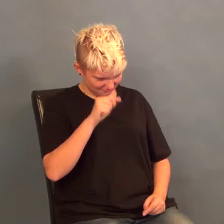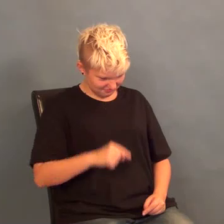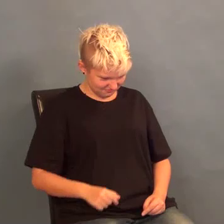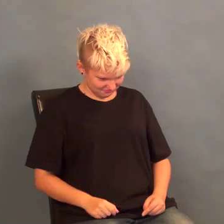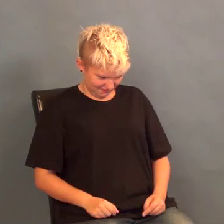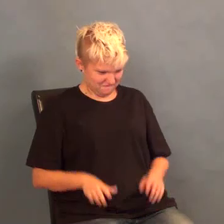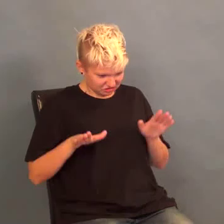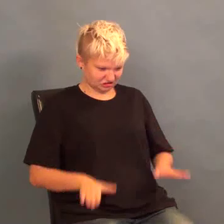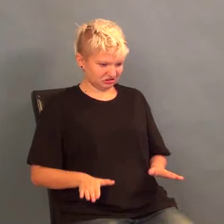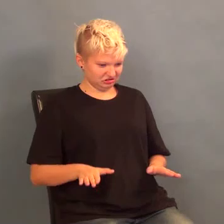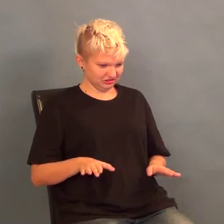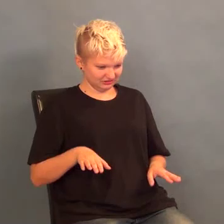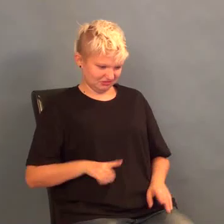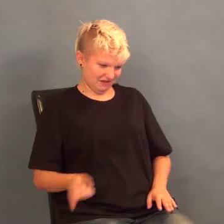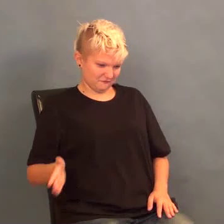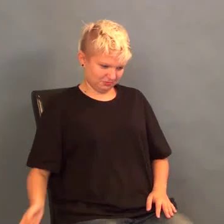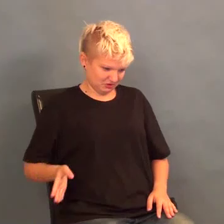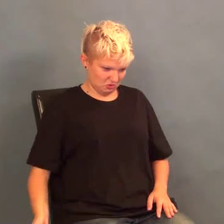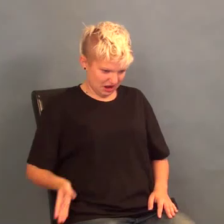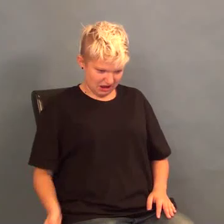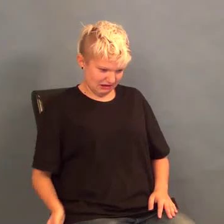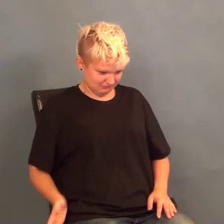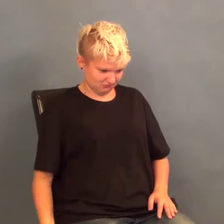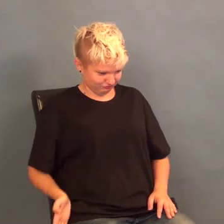Nie wolno piłować na siedząco.